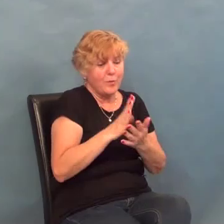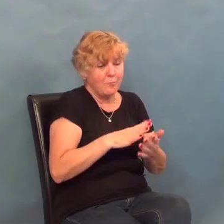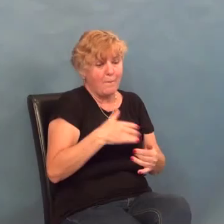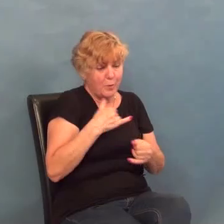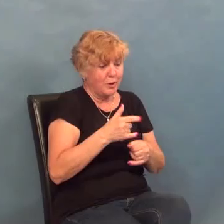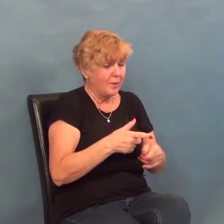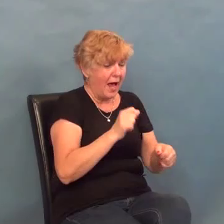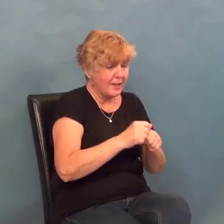Jest dwudziestego trzeciego.